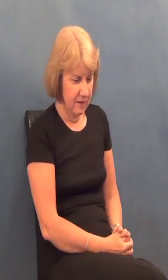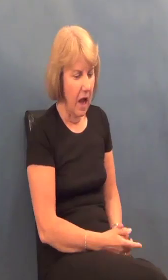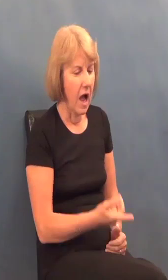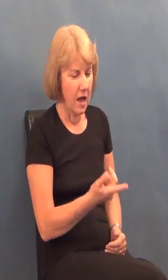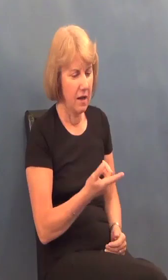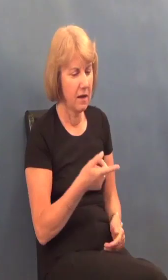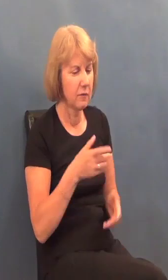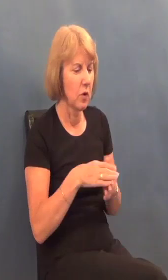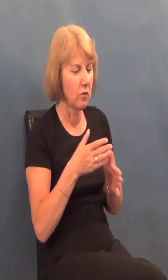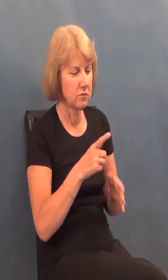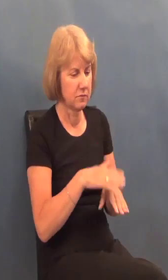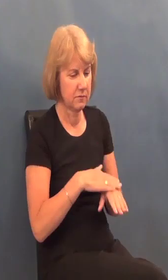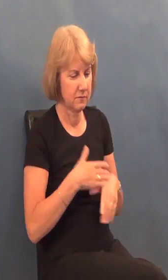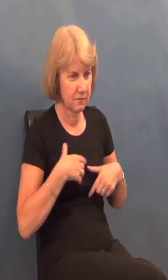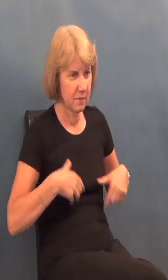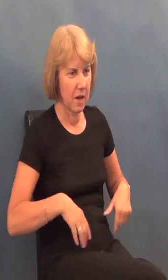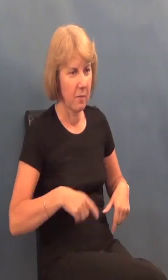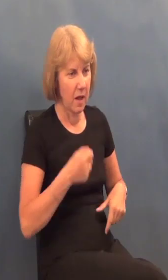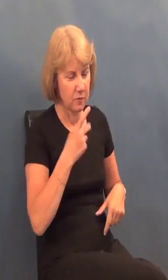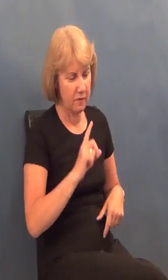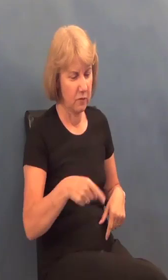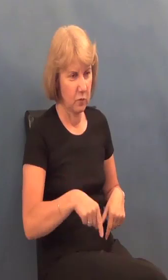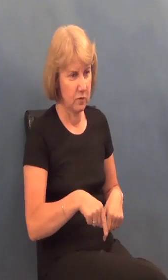Na ulicy nie wolno chodzić nago, w bikini nie wolno w tym miejscu.